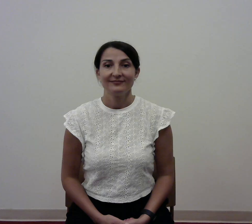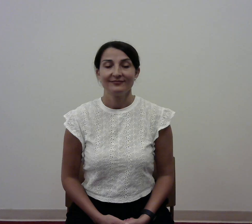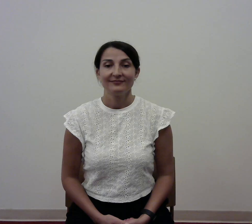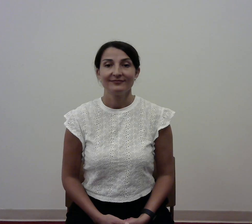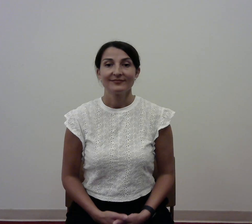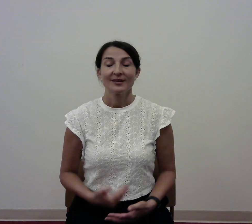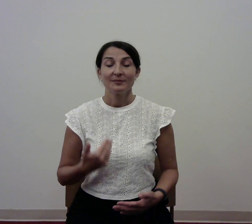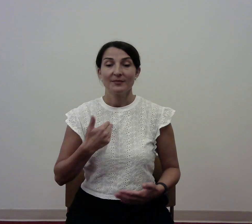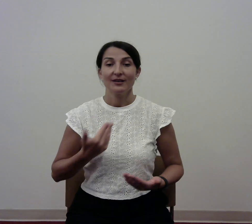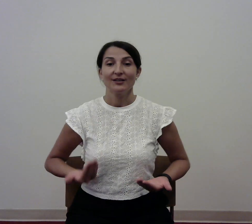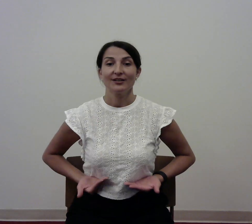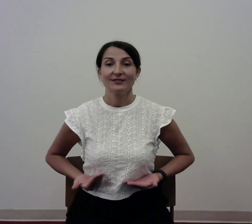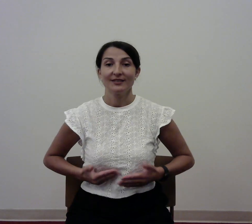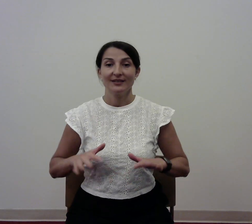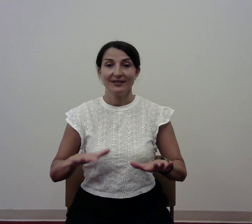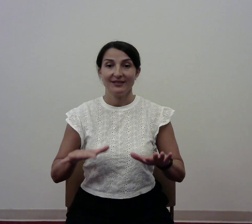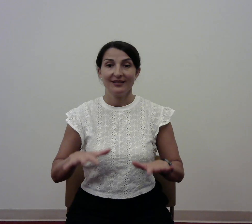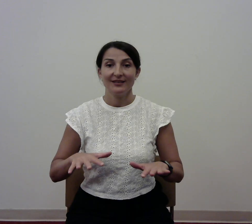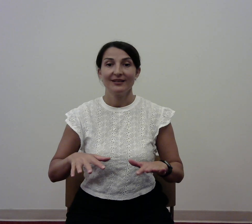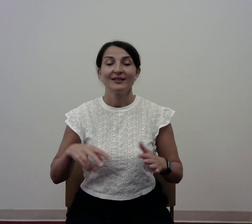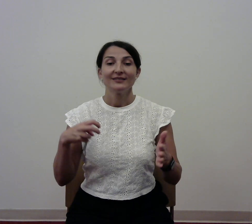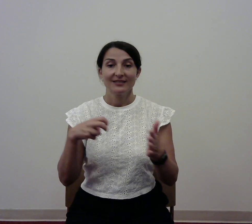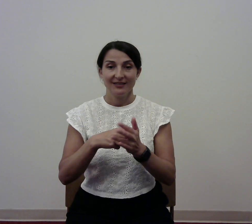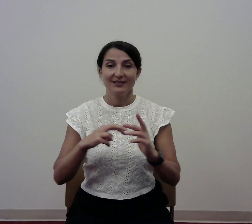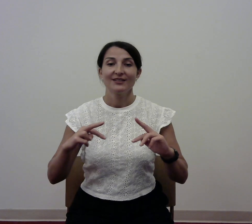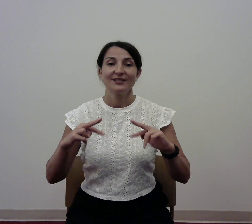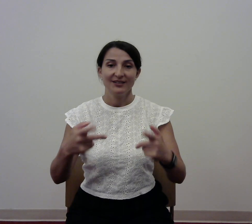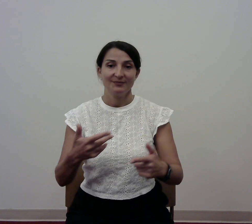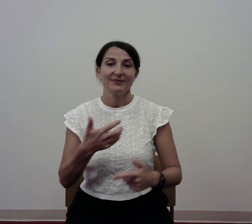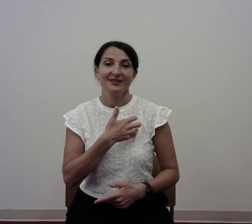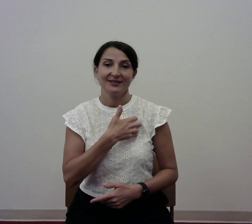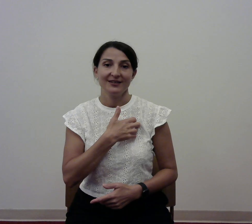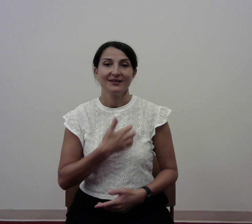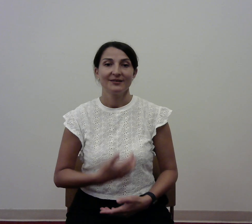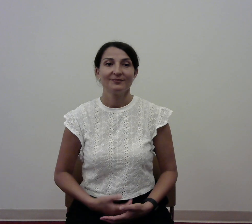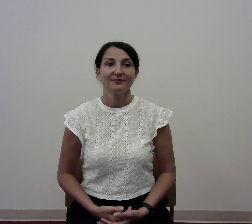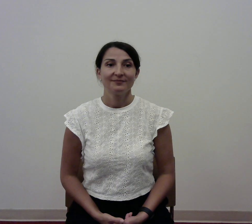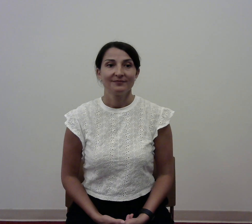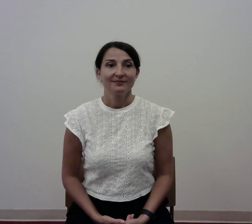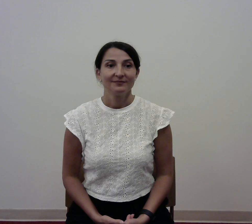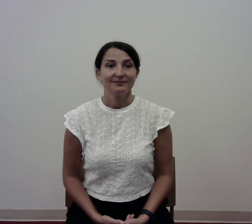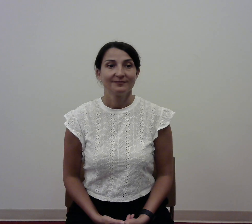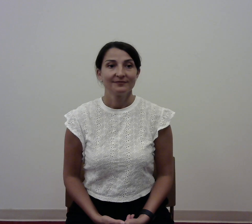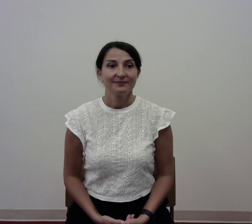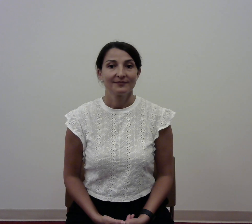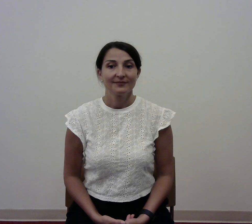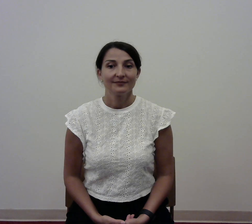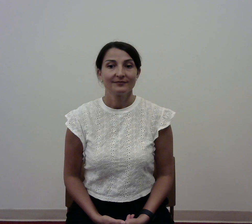Mən yaşayış yeri qeydiyyatımı dəyişmək istəyirəm